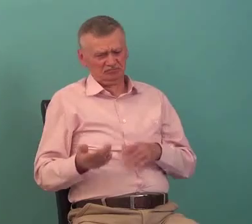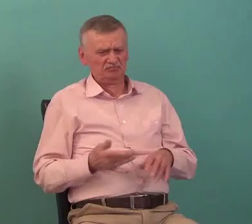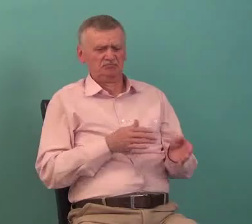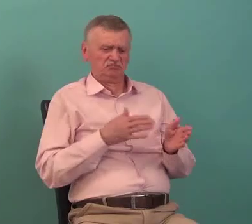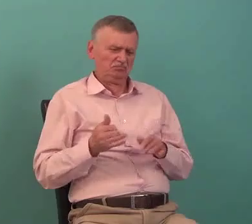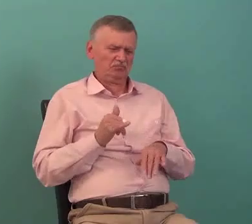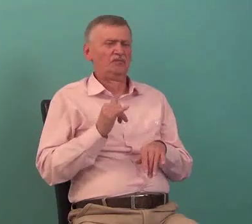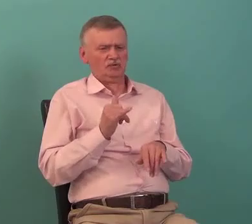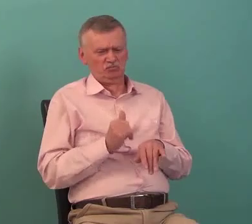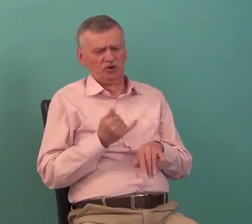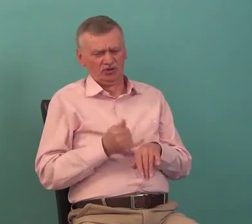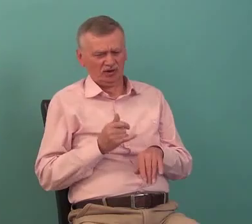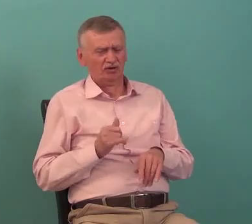Piątek.